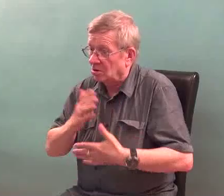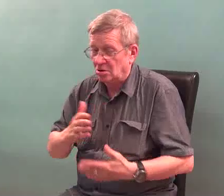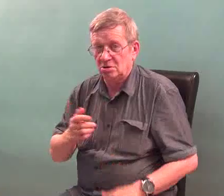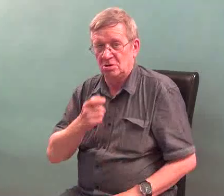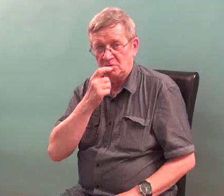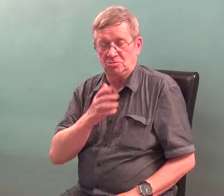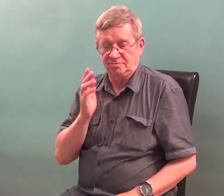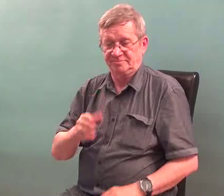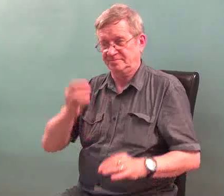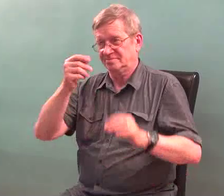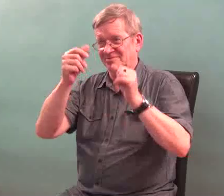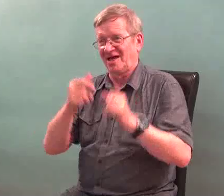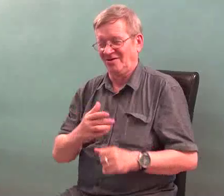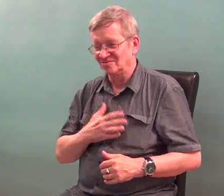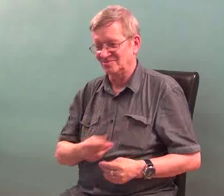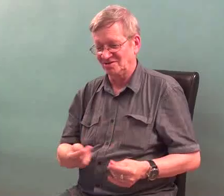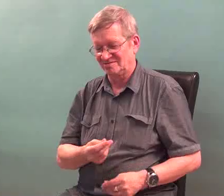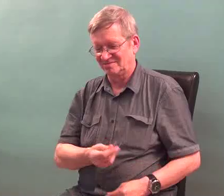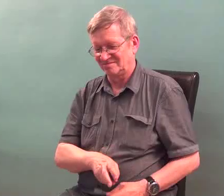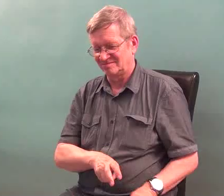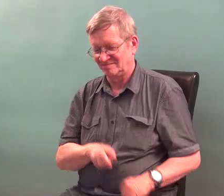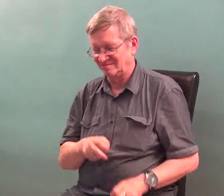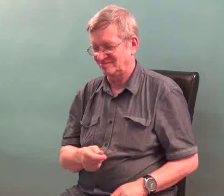Charlie Chaplin naprawia, wykorzystuje ją, naciąga na pieniądze.